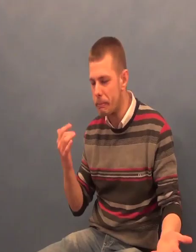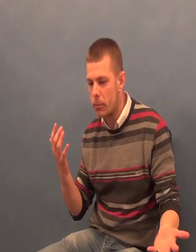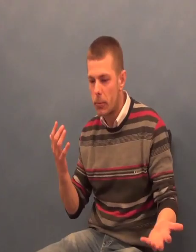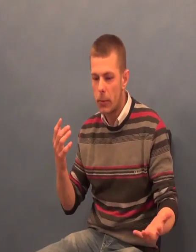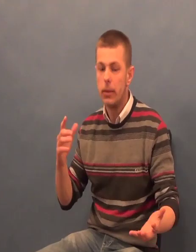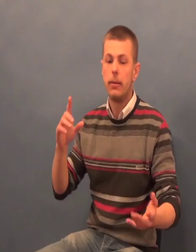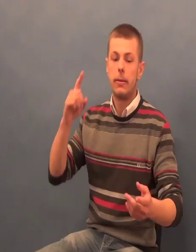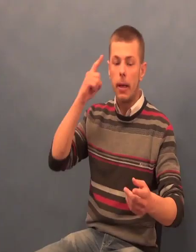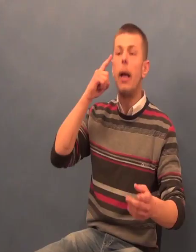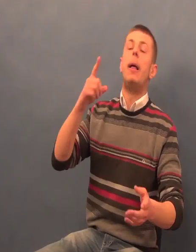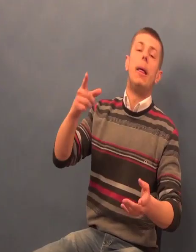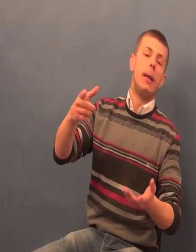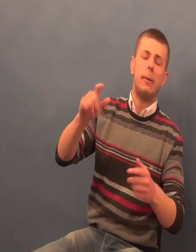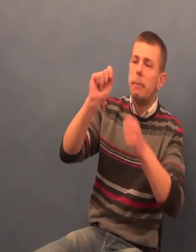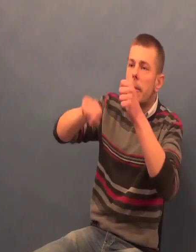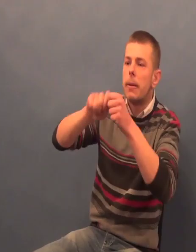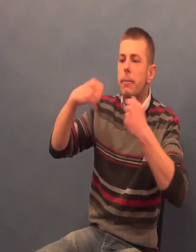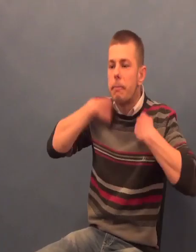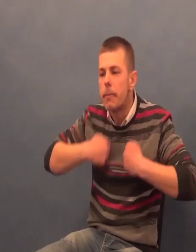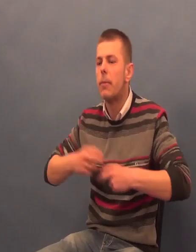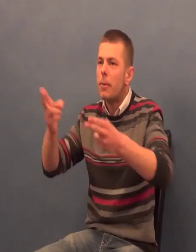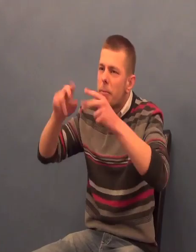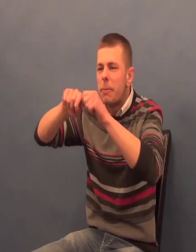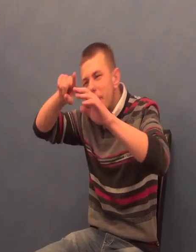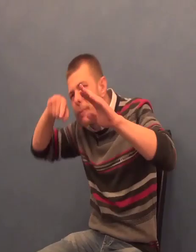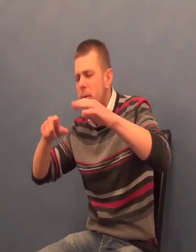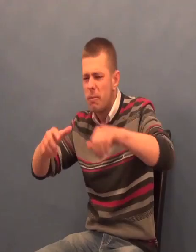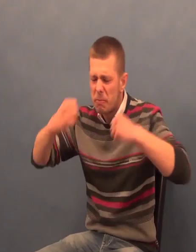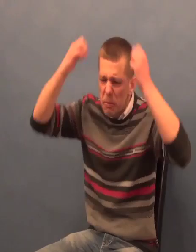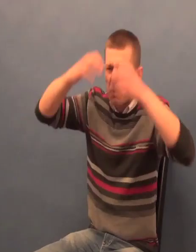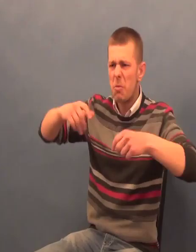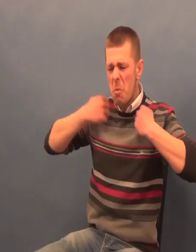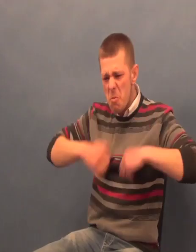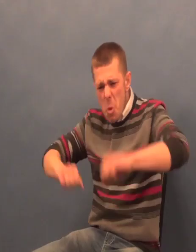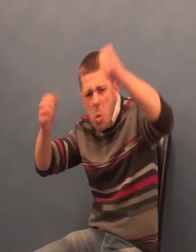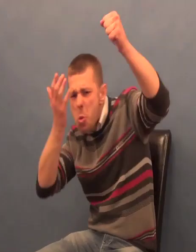Zdecydowali się sprawdzić ubrania, łóżko, za łóżkiem, pod łóżkiem, pod kołdrą. I nigdzie jej nie ma.